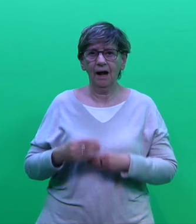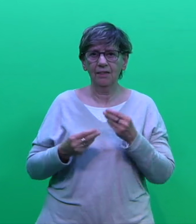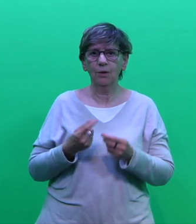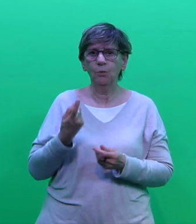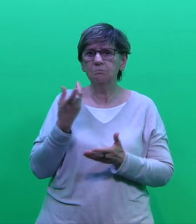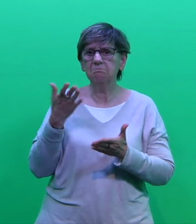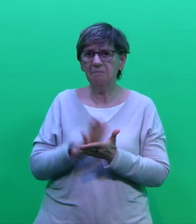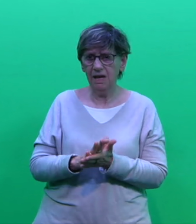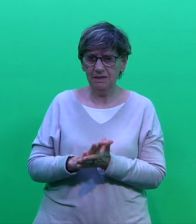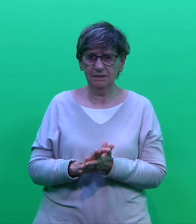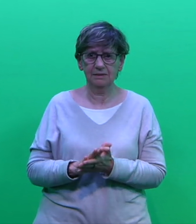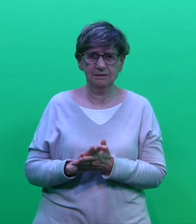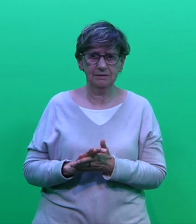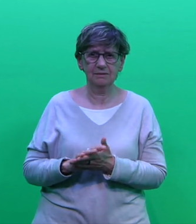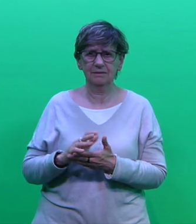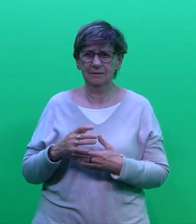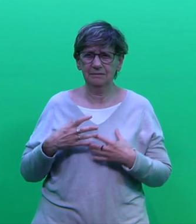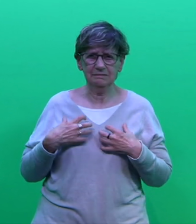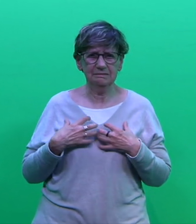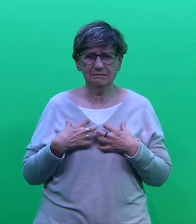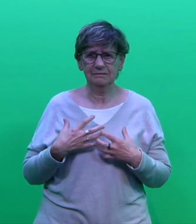Fa un mes que em fan mal els pulmons.